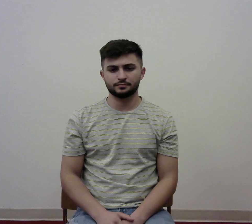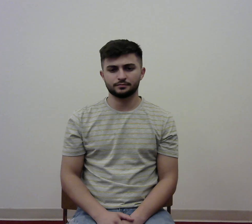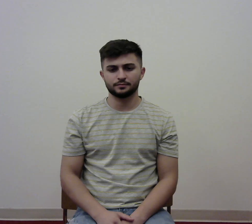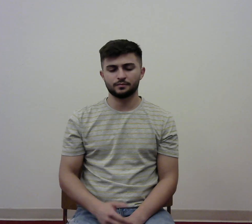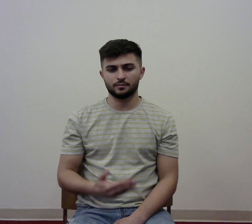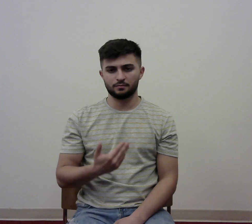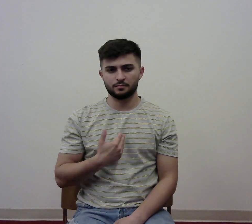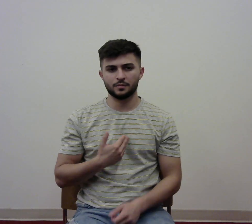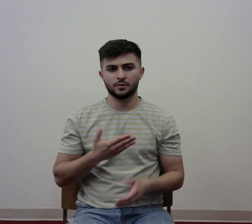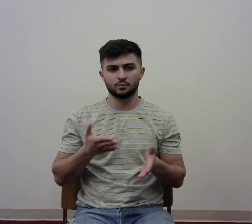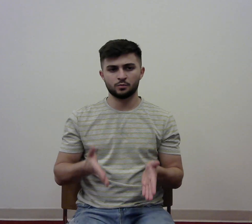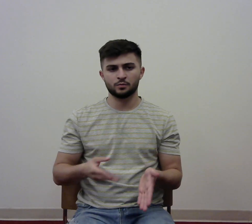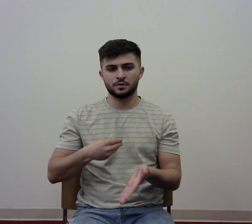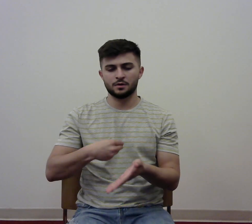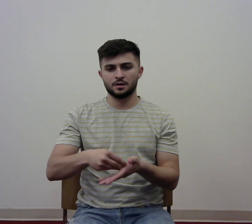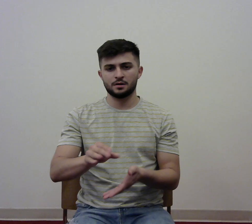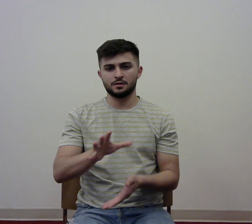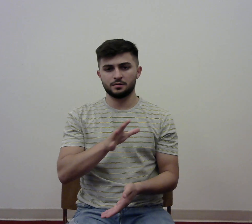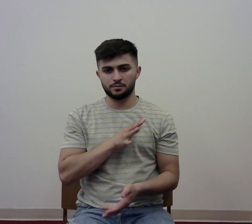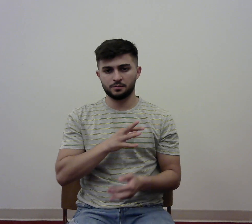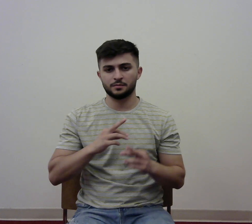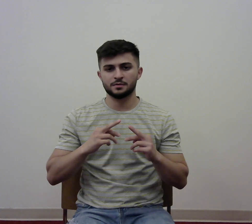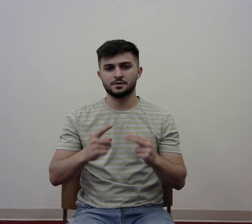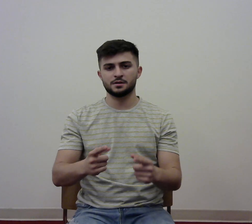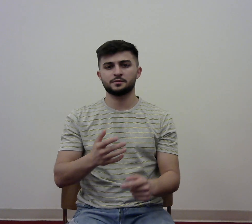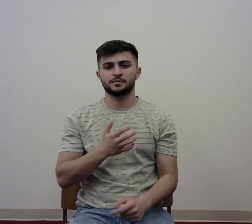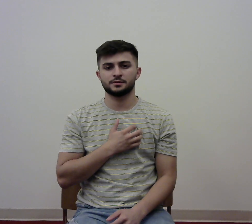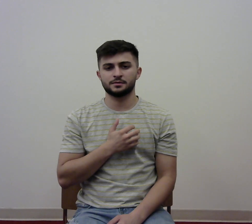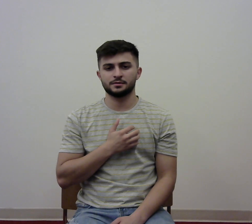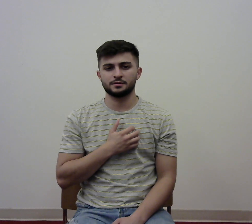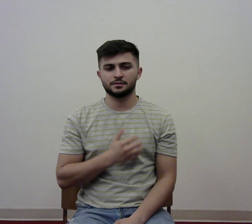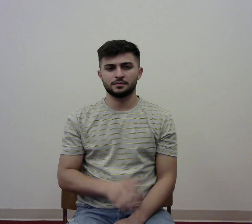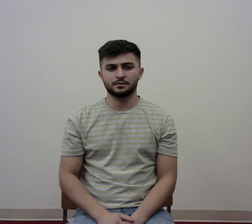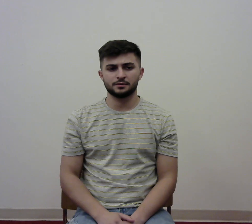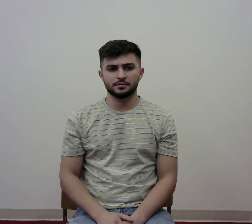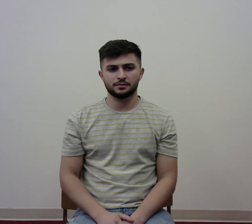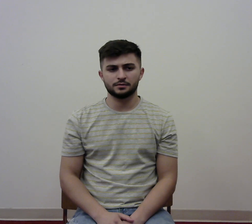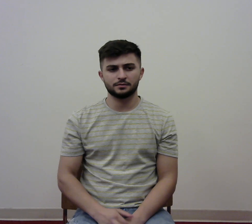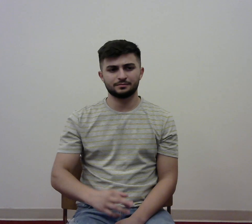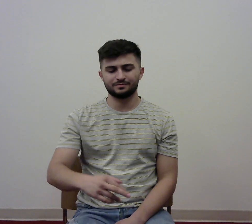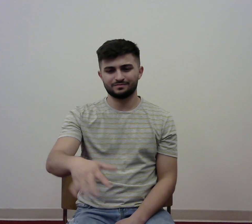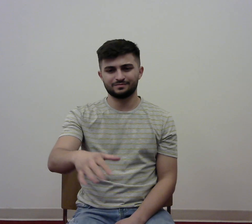Mən buradan aldıqlarımı dəyişmək istəyirəm